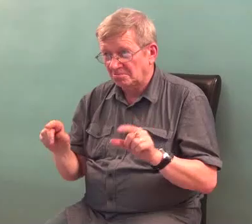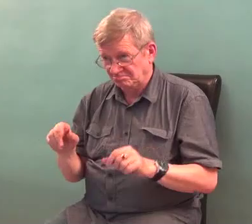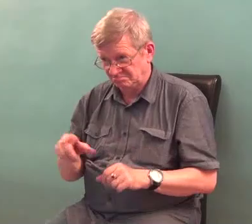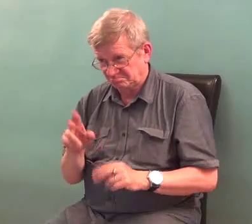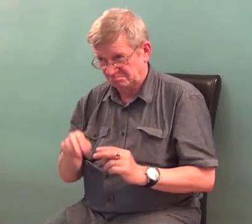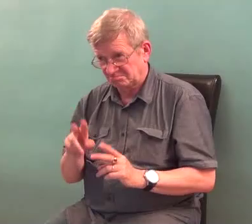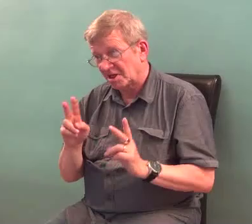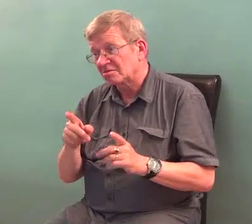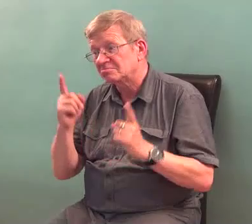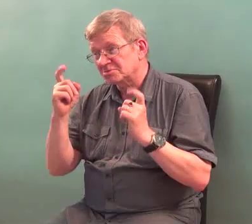Umówimy się kiedy zaczynamy, dobrze.